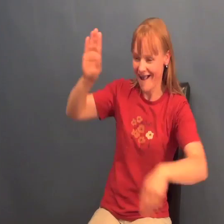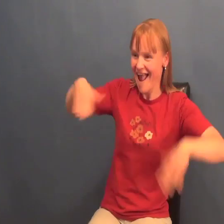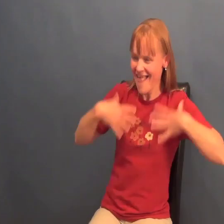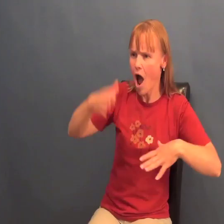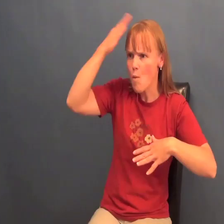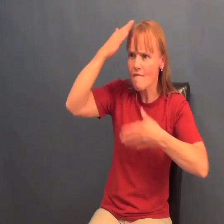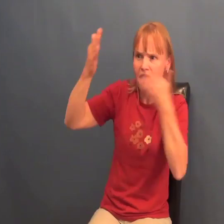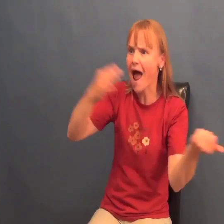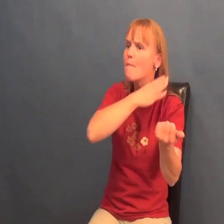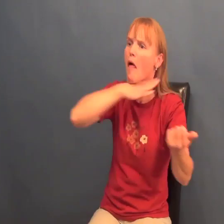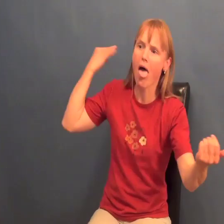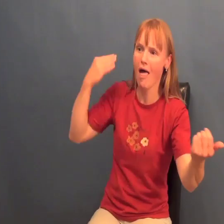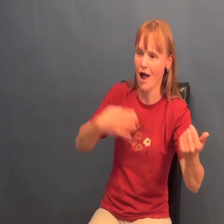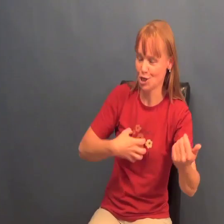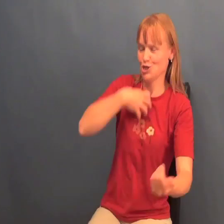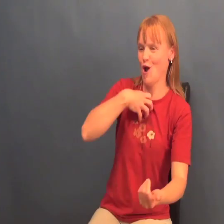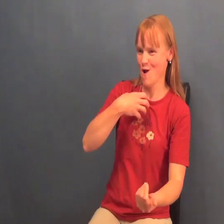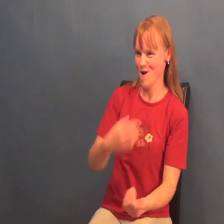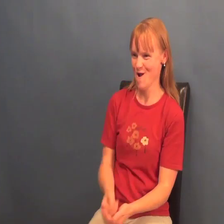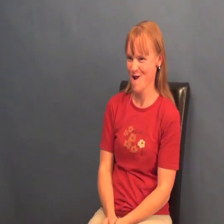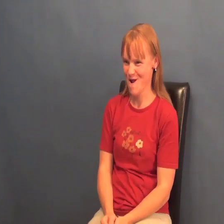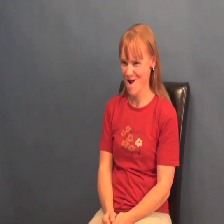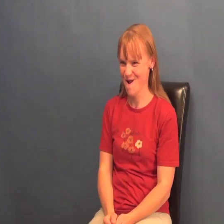Nie ma głowy, jest tułów i ruszające się ręce. Szok.